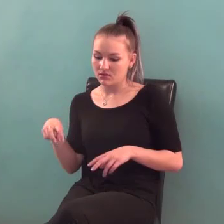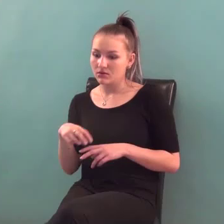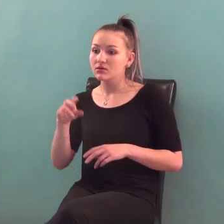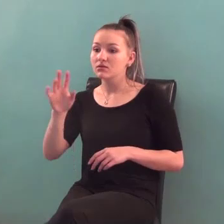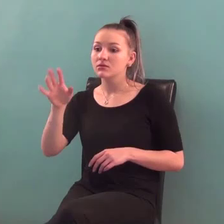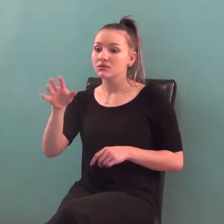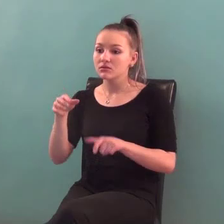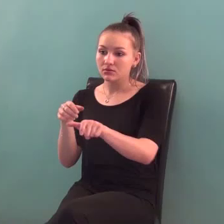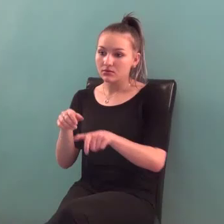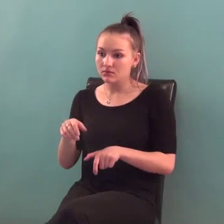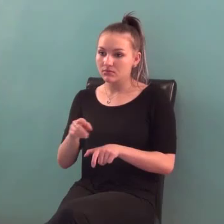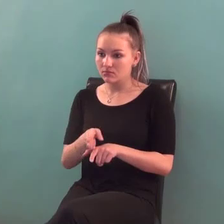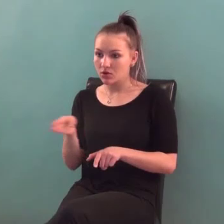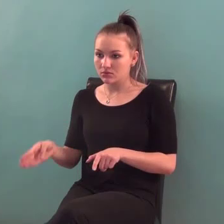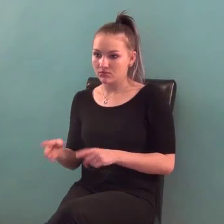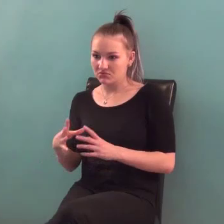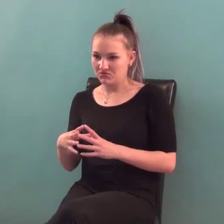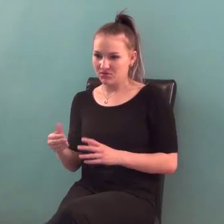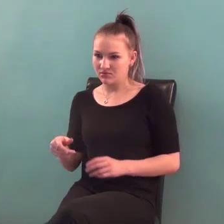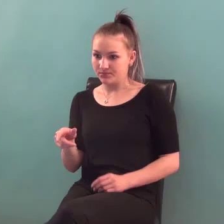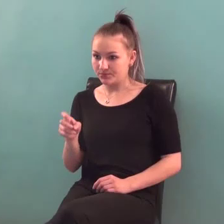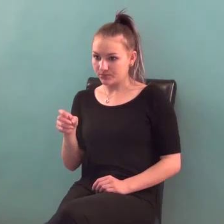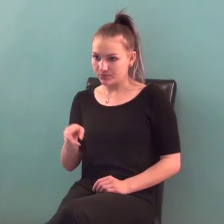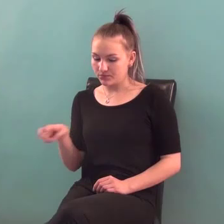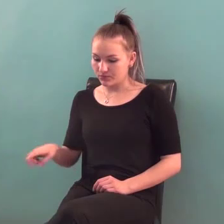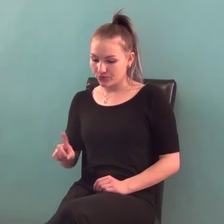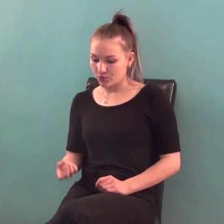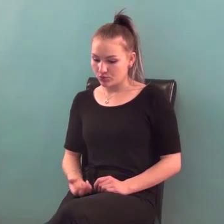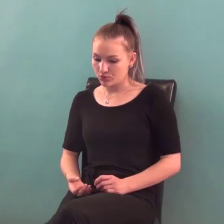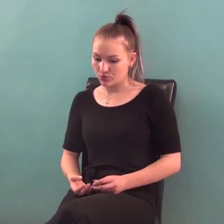Trzeba stać dziesięć metrów od krawędzi peronu.